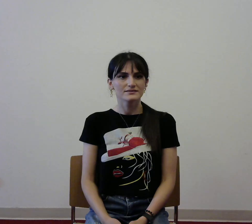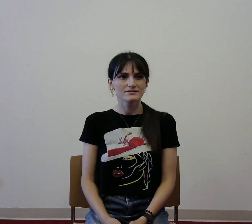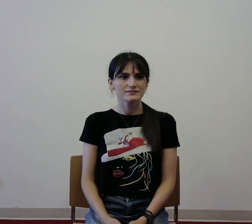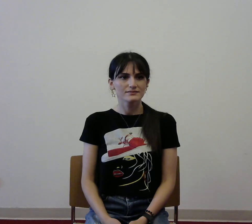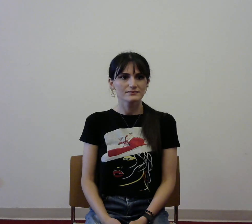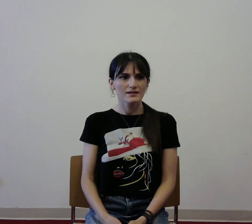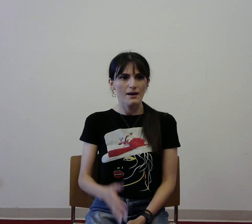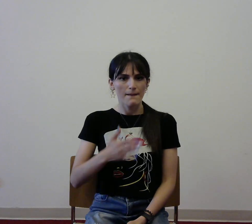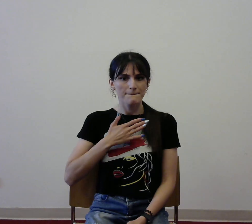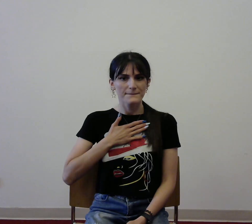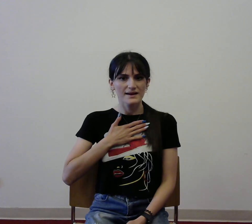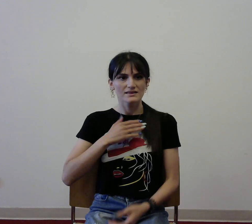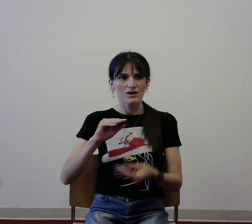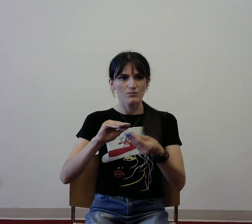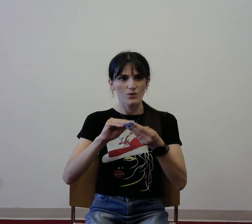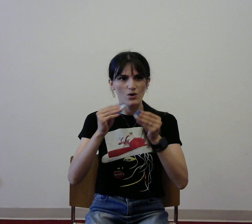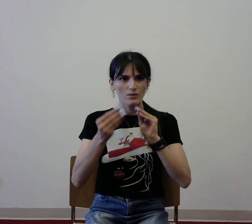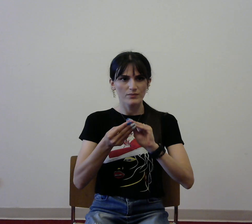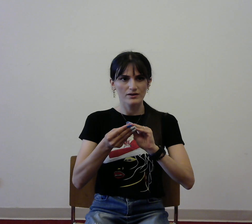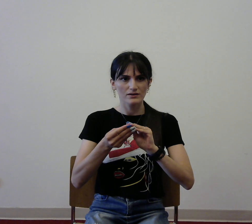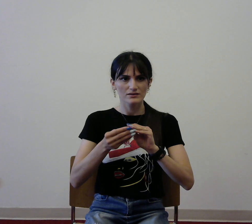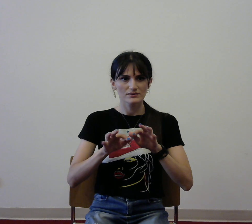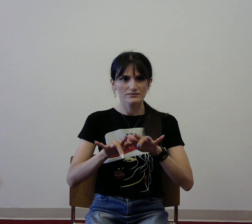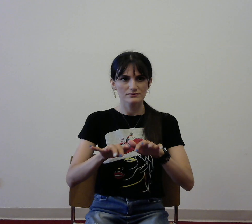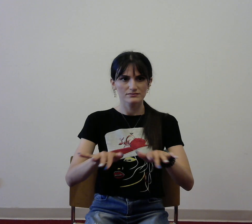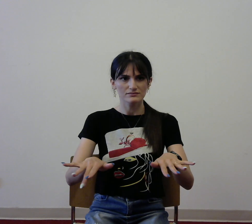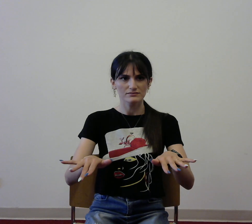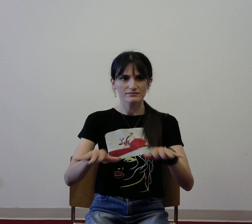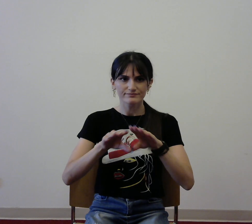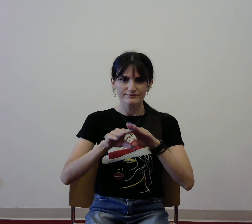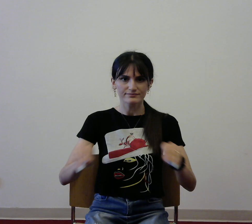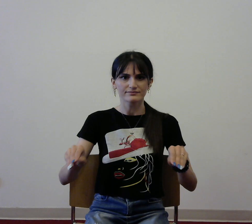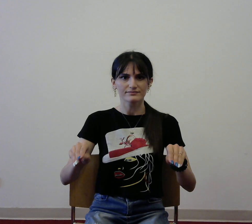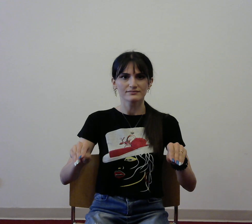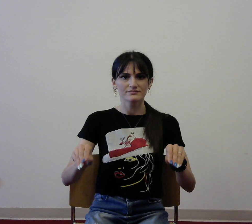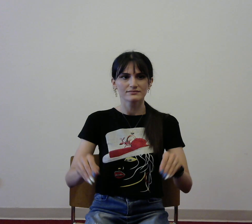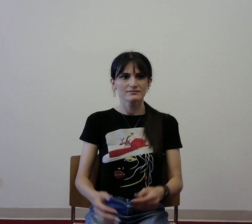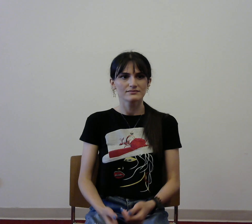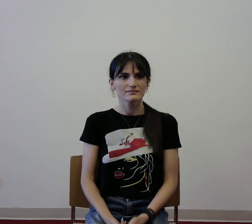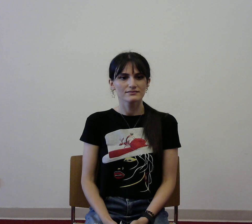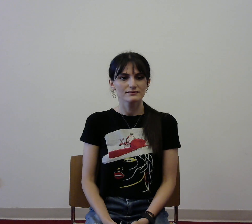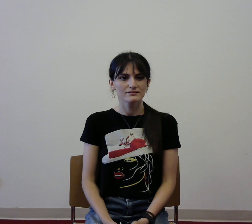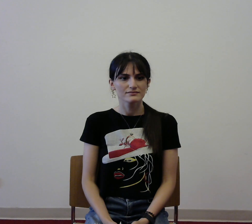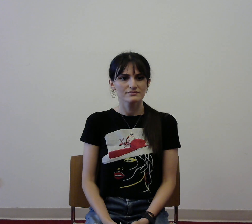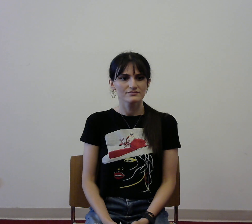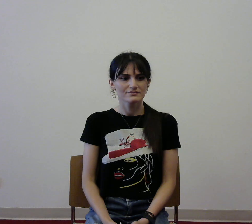Mənim problemim həll olundu